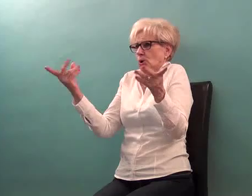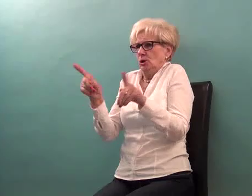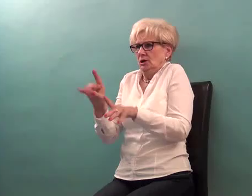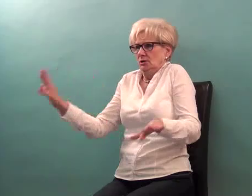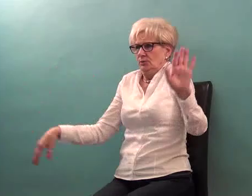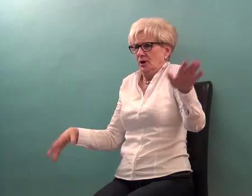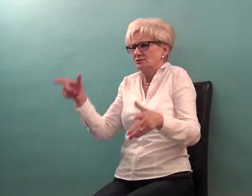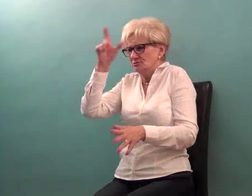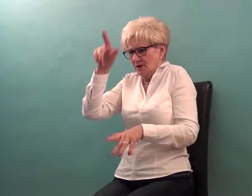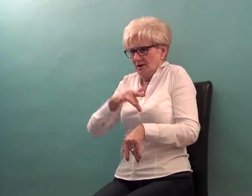Coś się rusza, a nie ma tam człowieka.